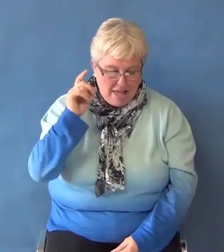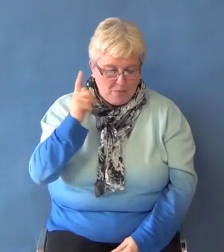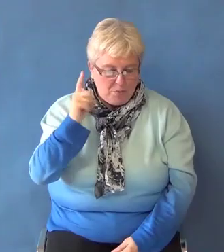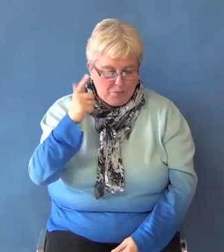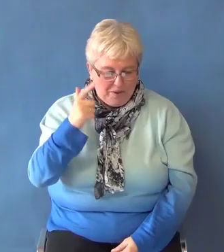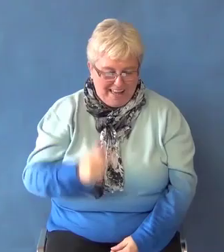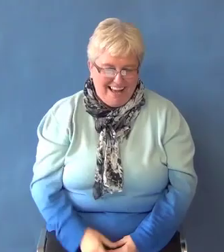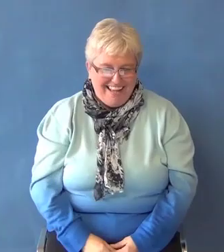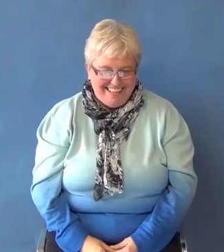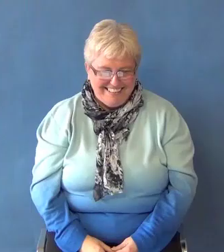Drugiego?